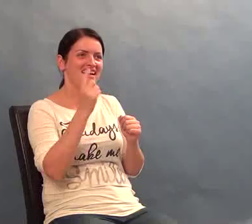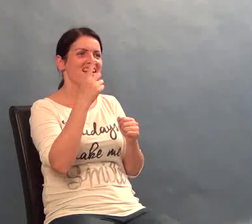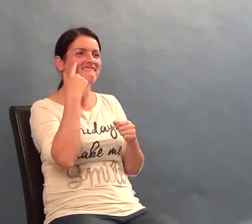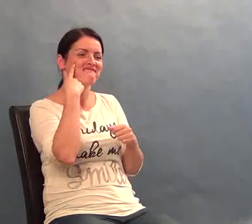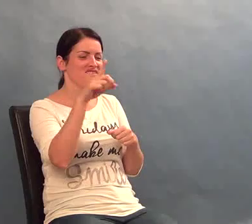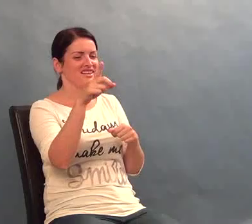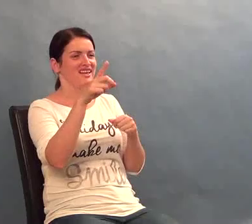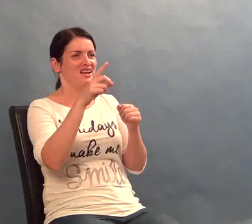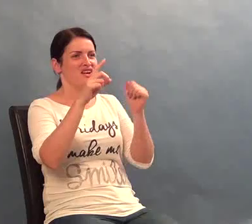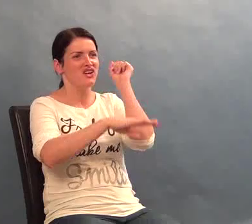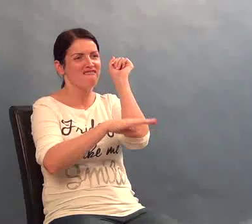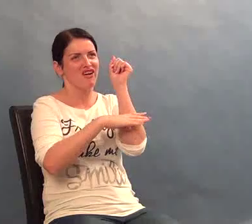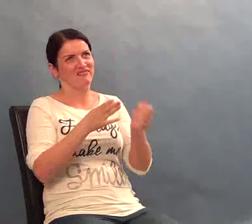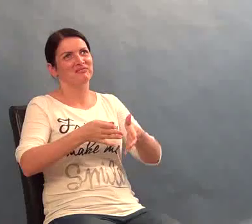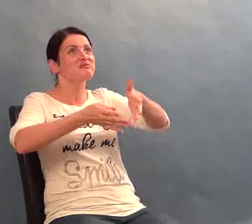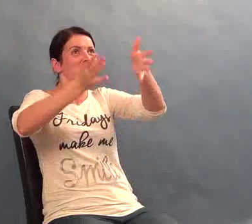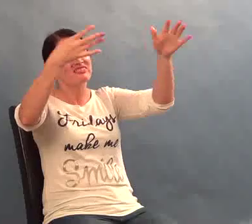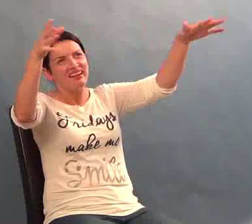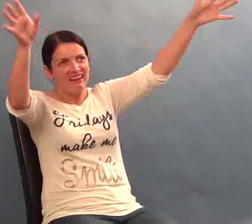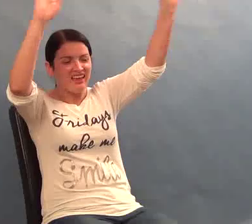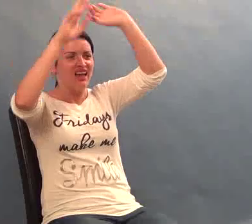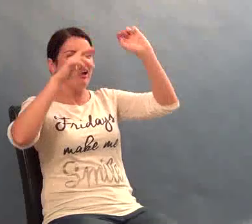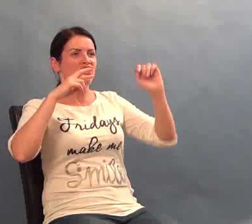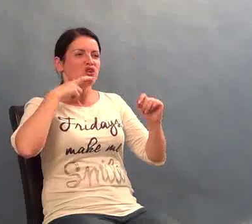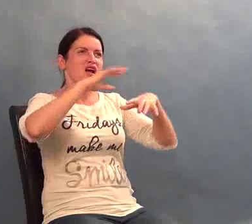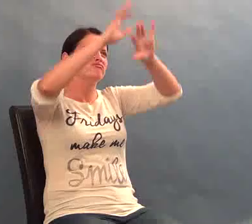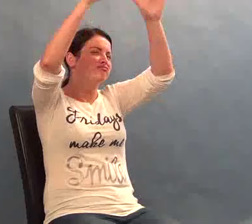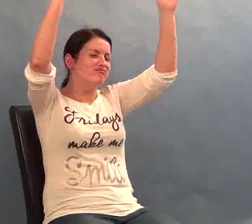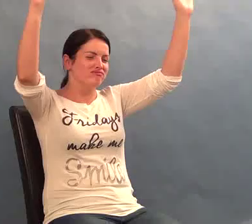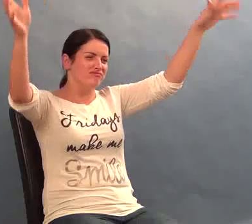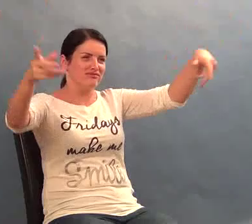Widać drzewo pełne gruszek.